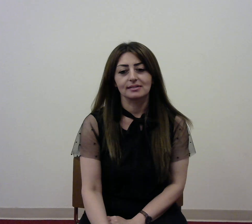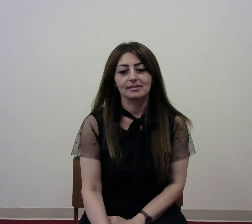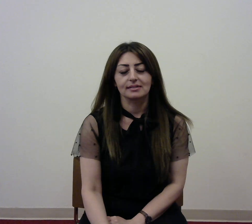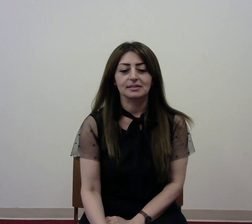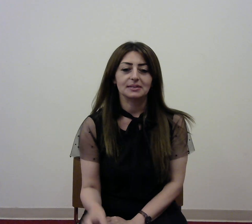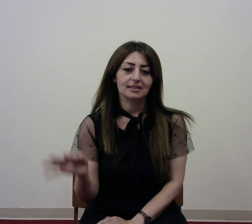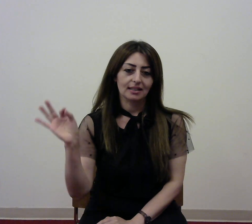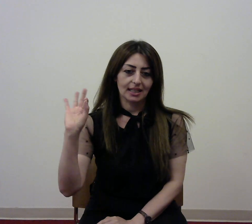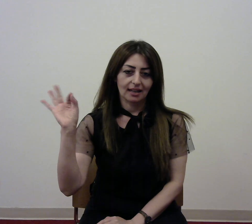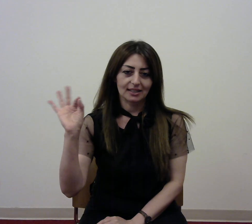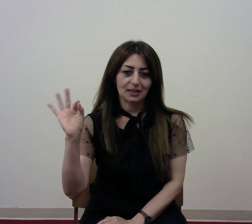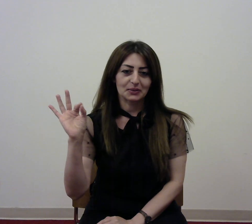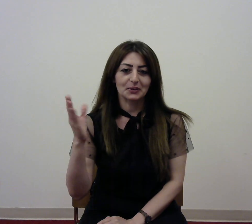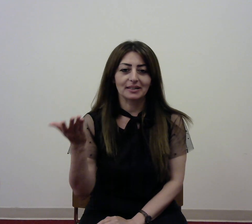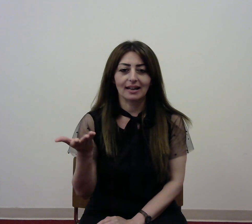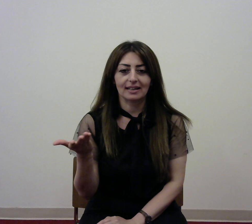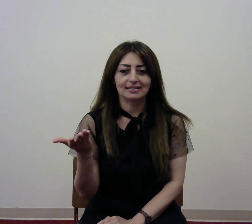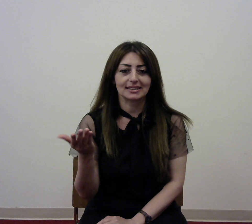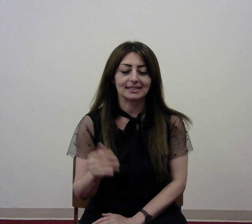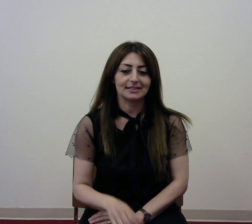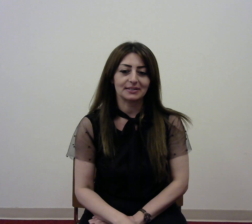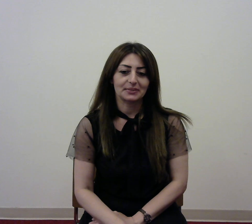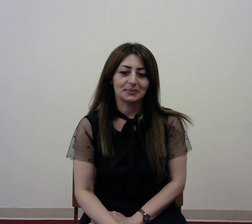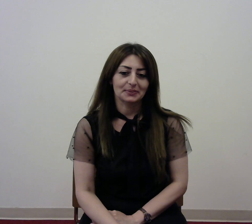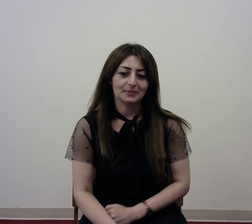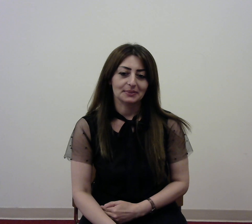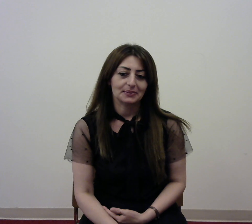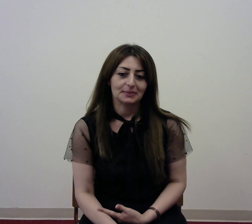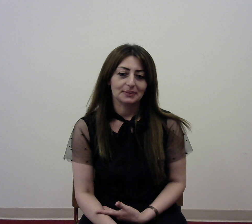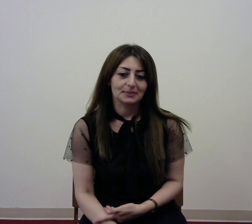Ayaqyolu hardadır?